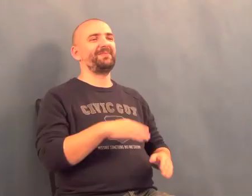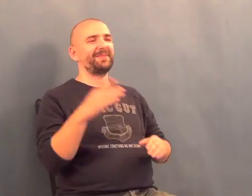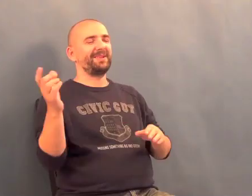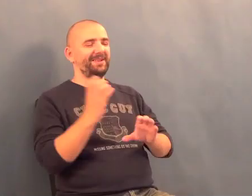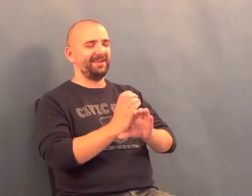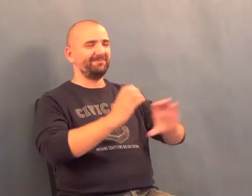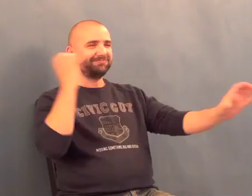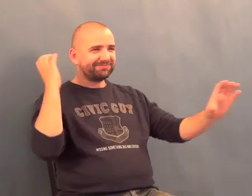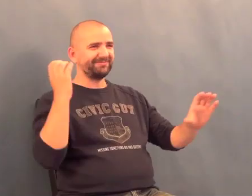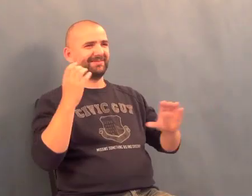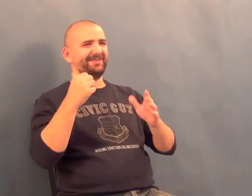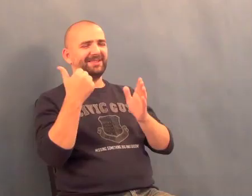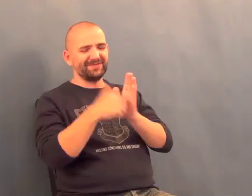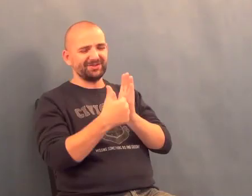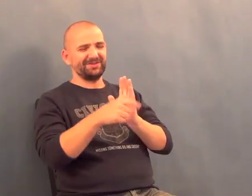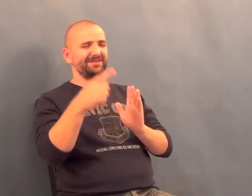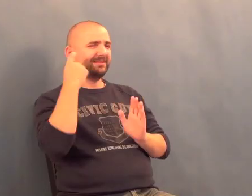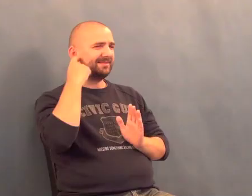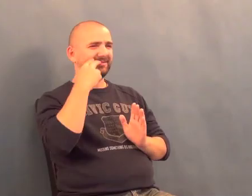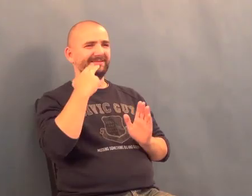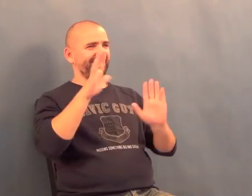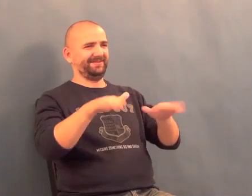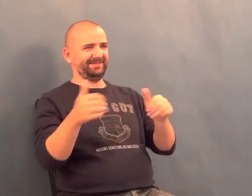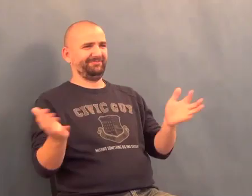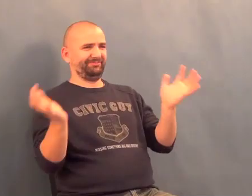Jest autokar wycieczkowy, w nim są osoby słyszące i głuche.